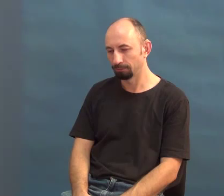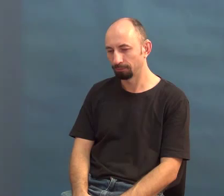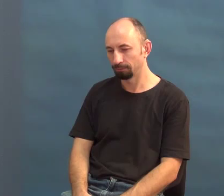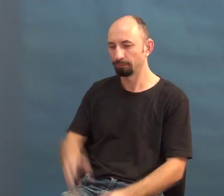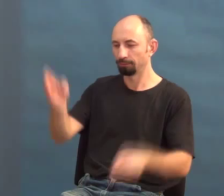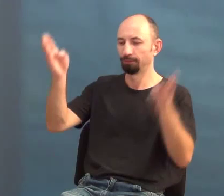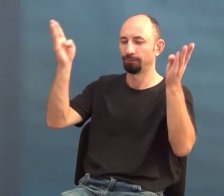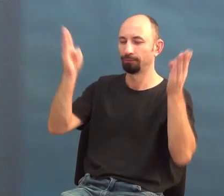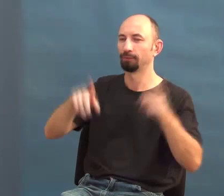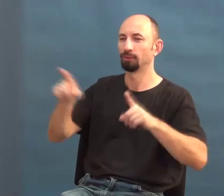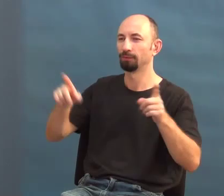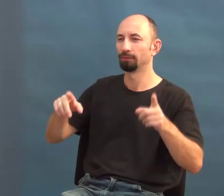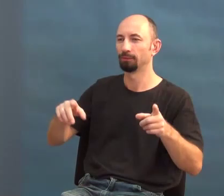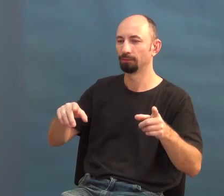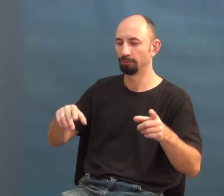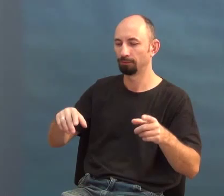Jakiś znak.